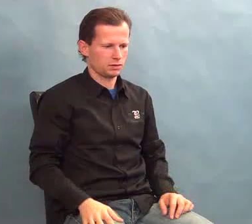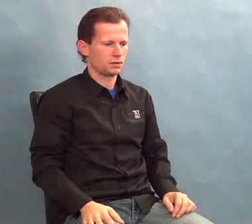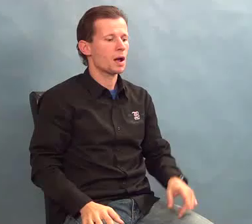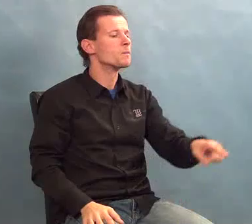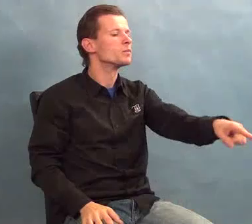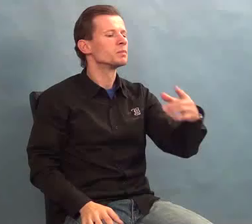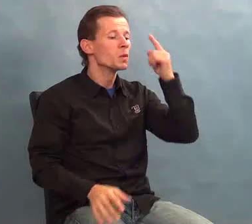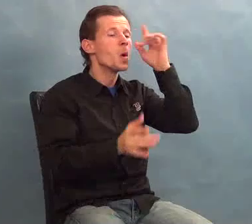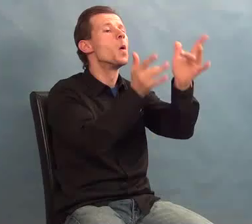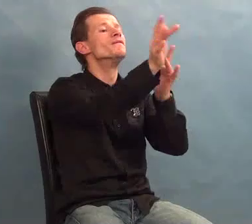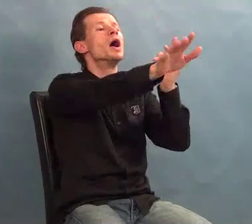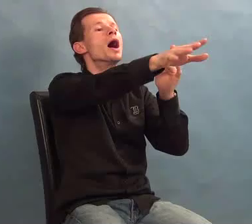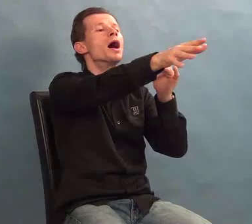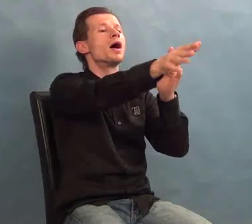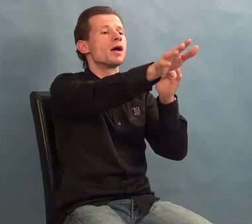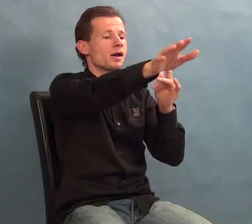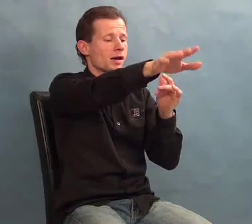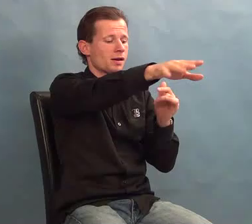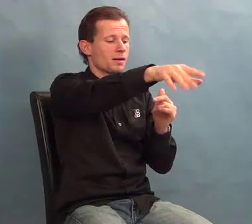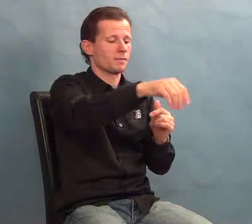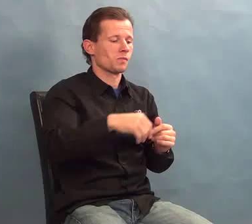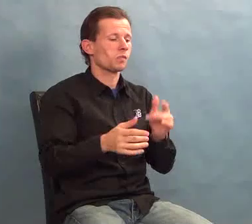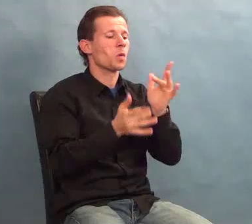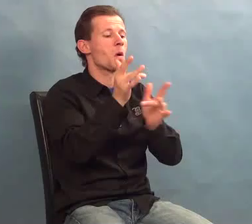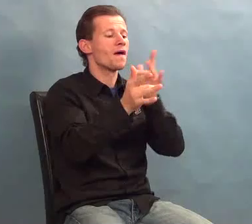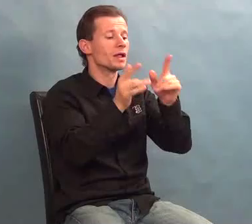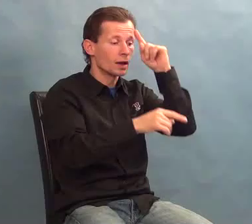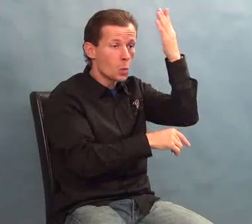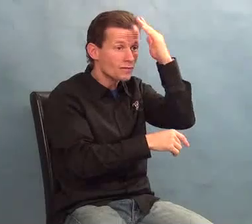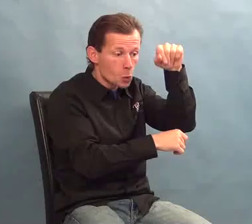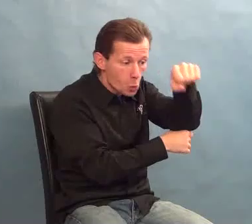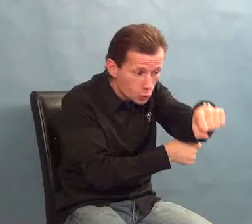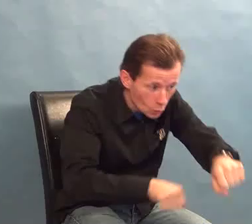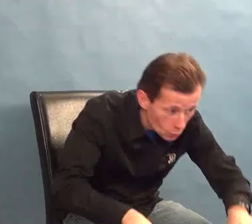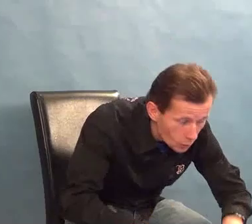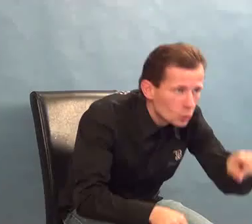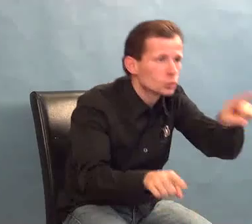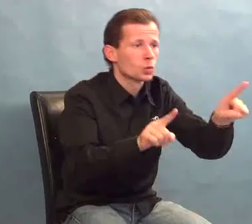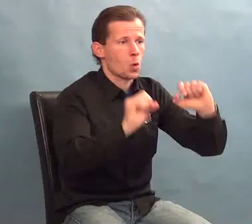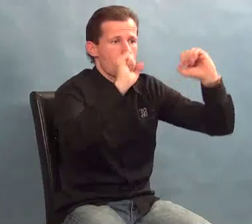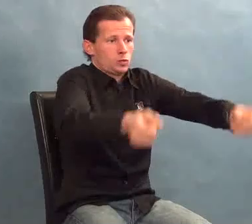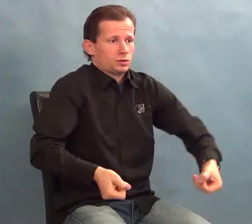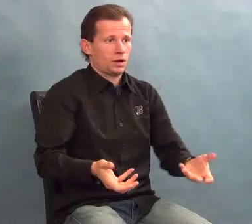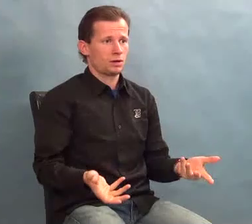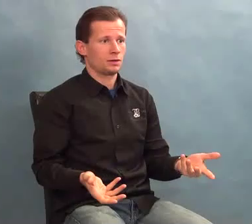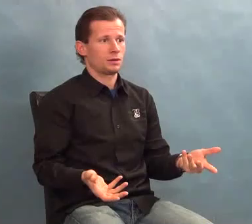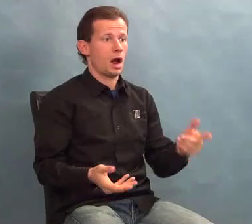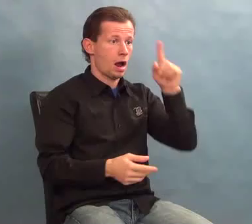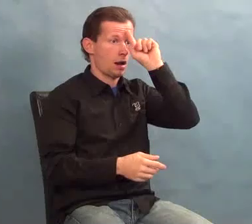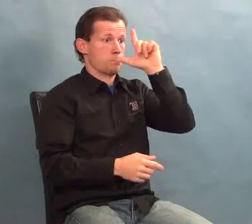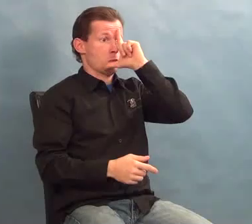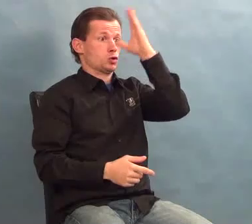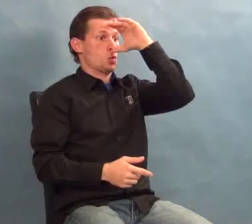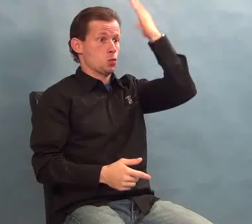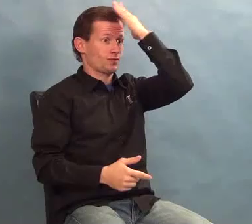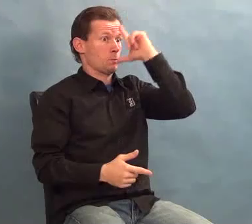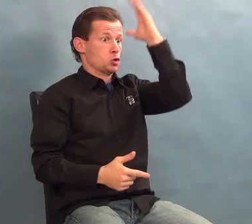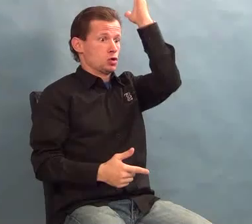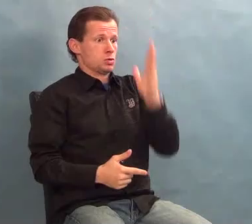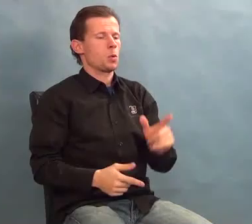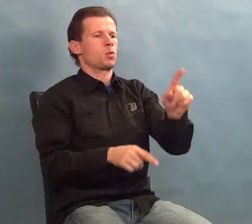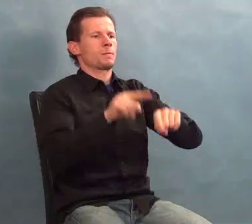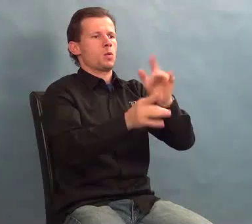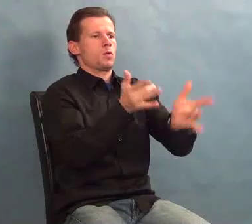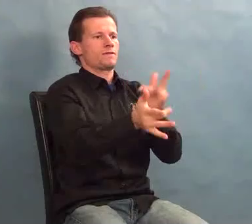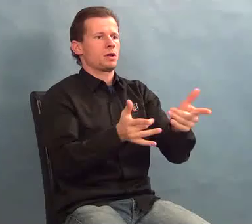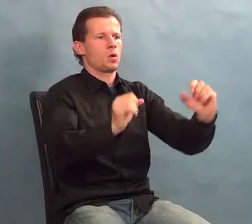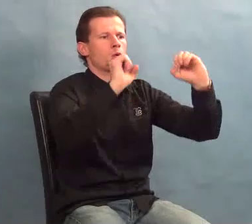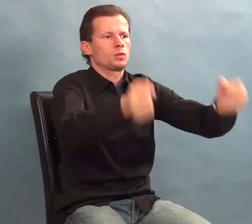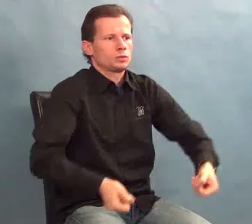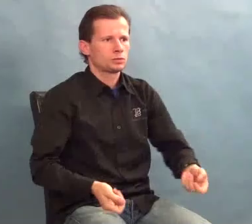Co do roweru, myślę, że jak ktoś jest przechylony do przodu to znaczy, że to rower szosowy, a jak ktoś siedzi prosto, to znaczy, że to zwykły rower.